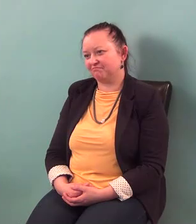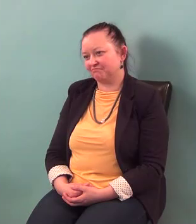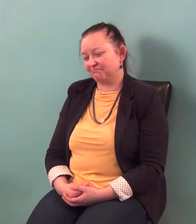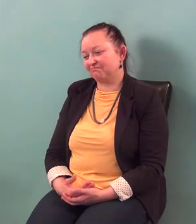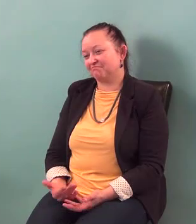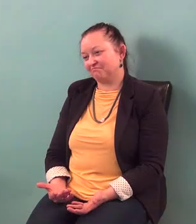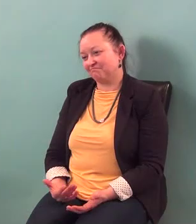No właśnie.